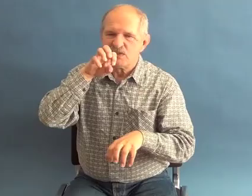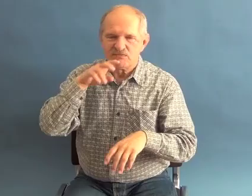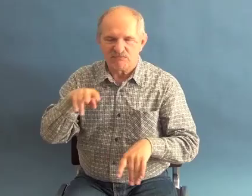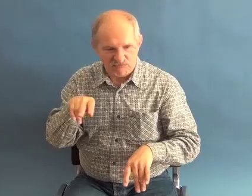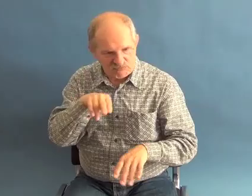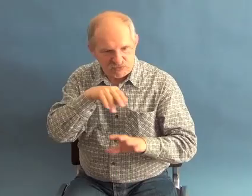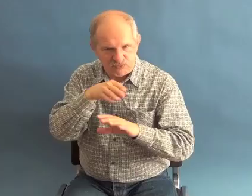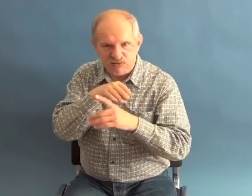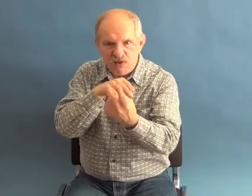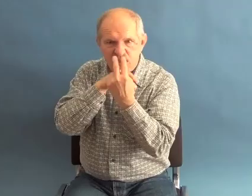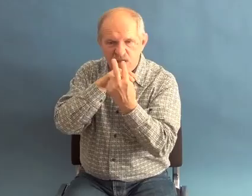Widzi, że po drugiej stronie ryba też podpłynęła blisko.